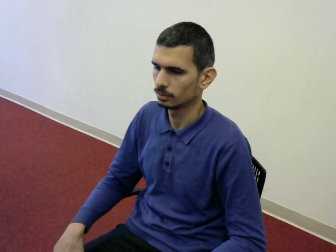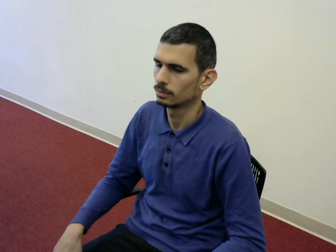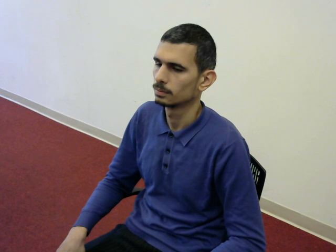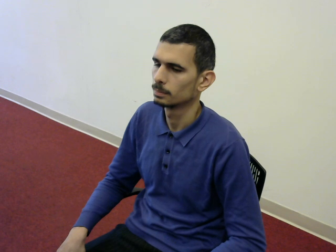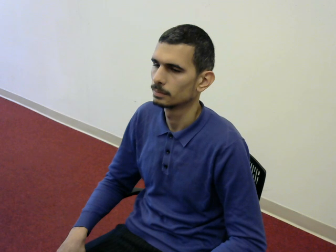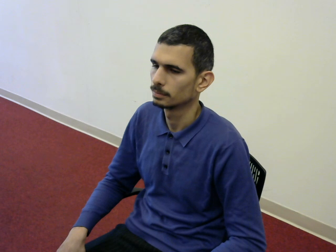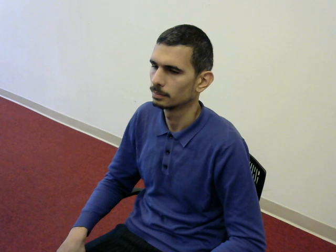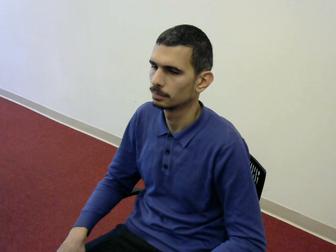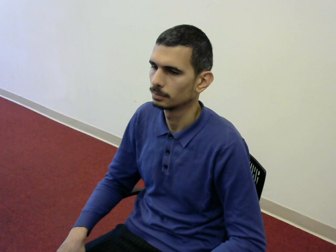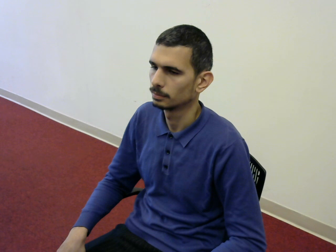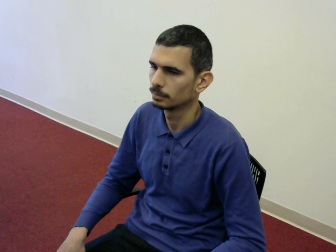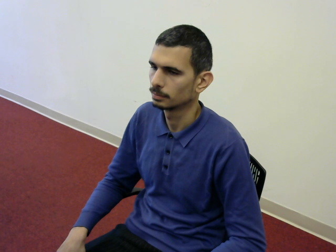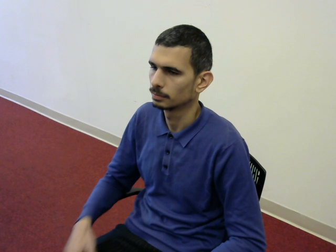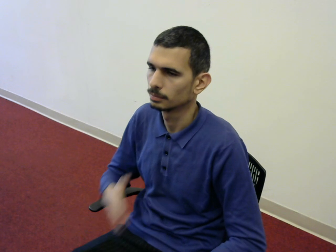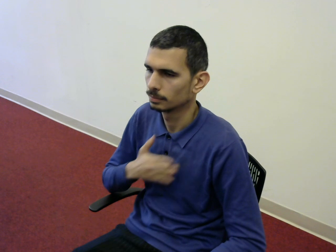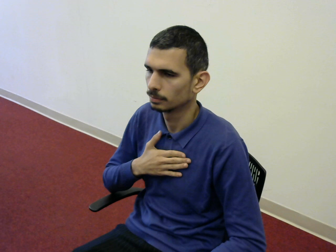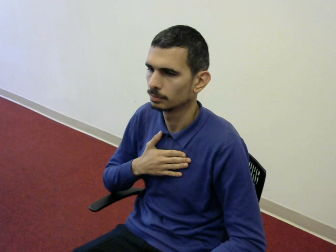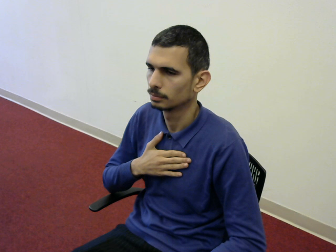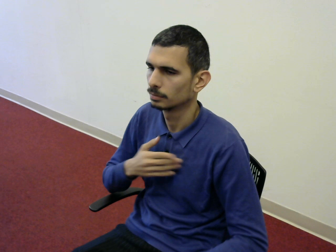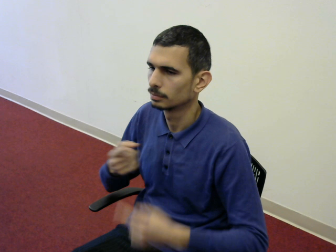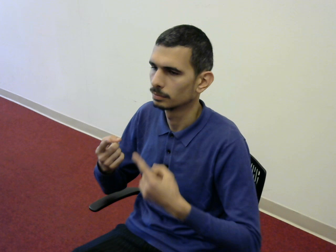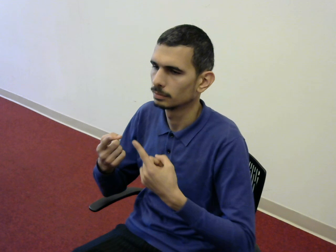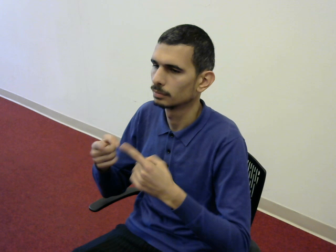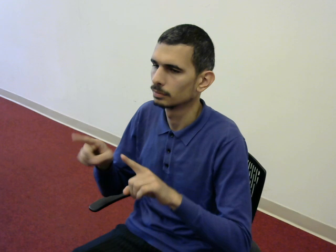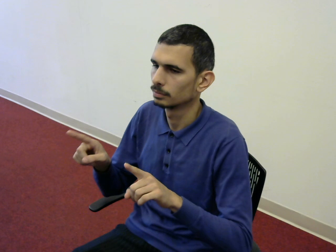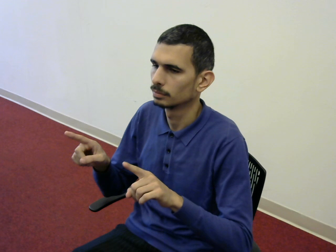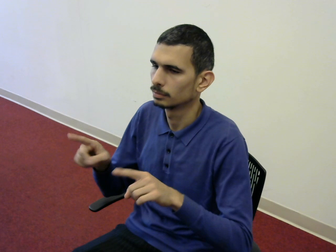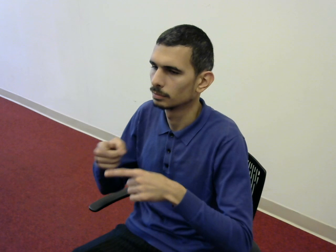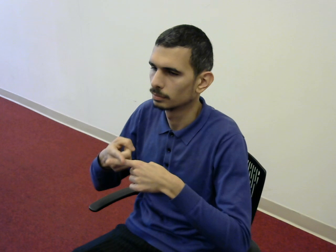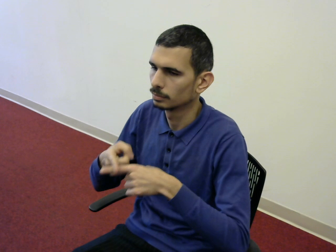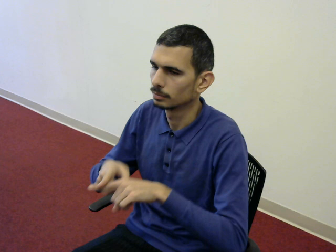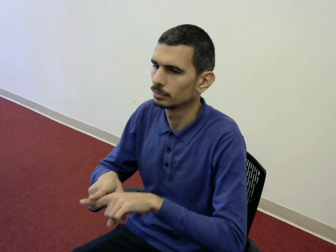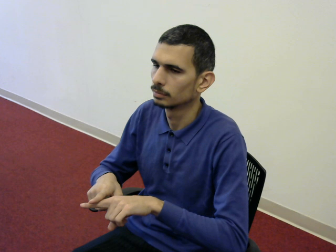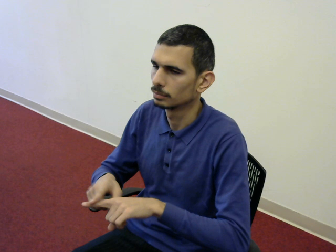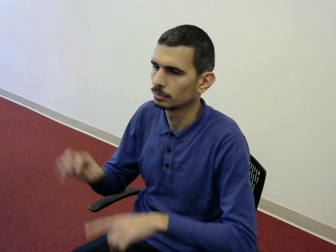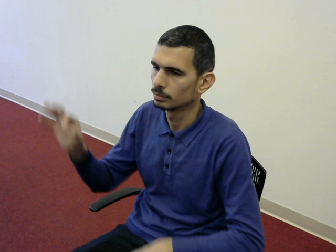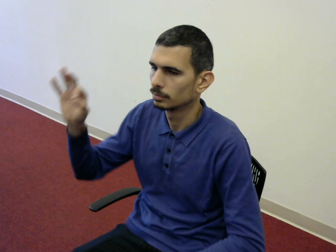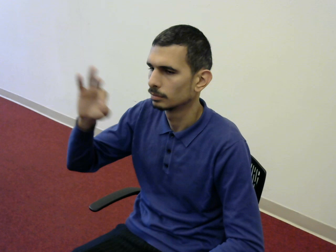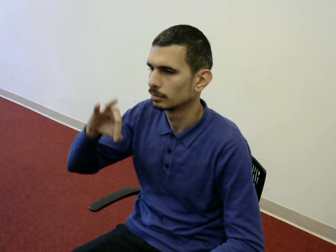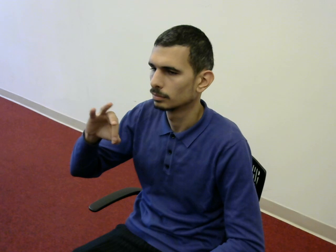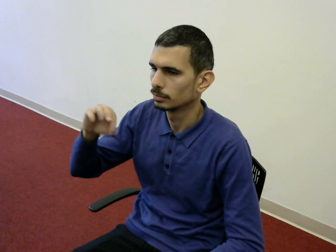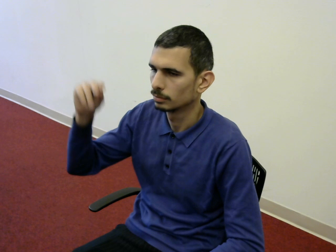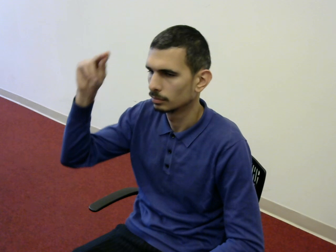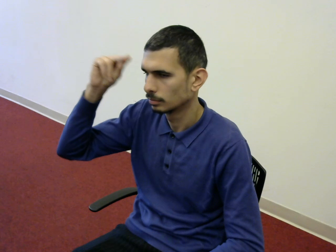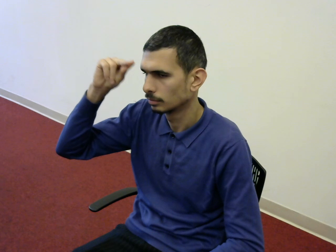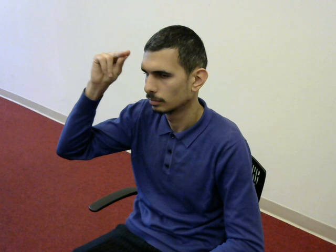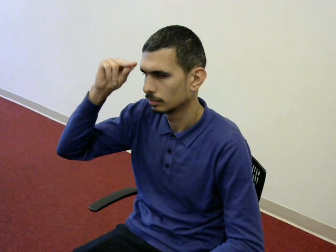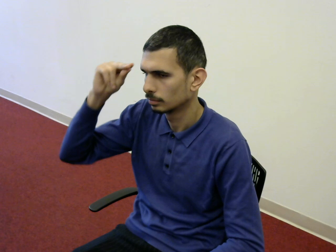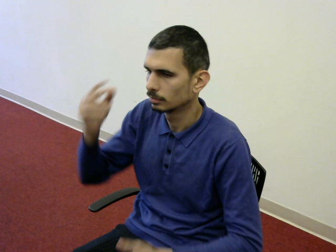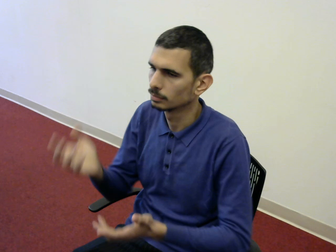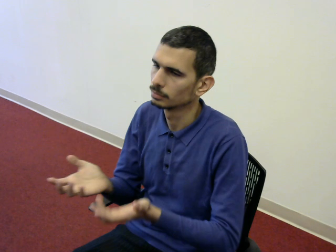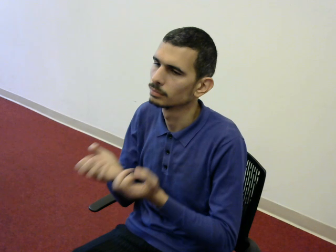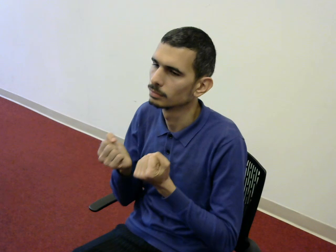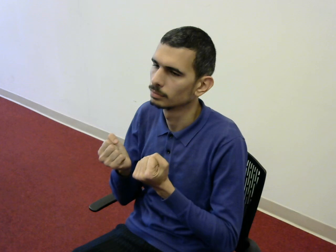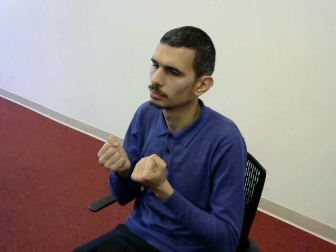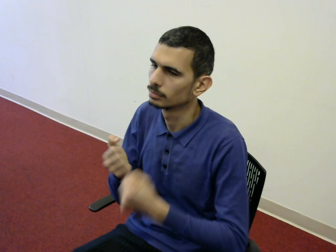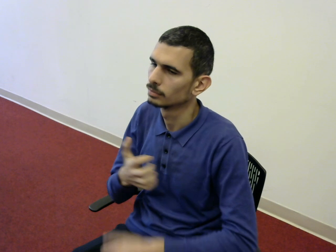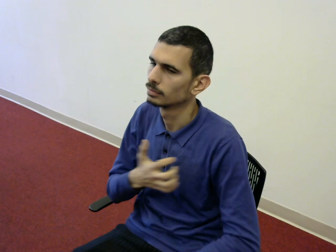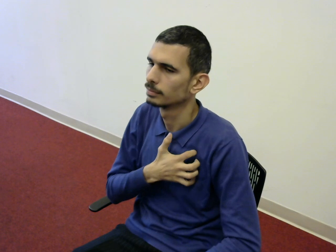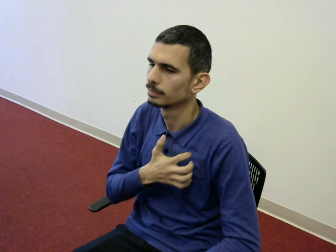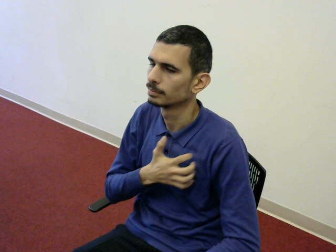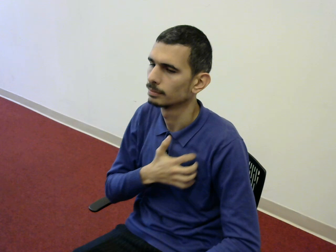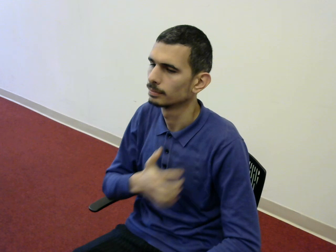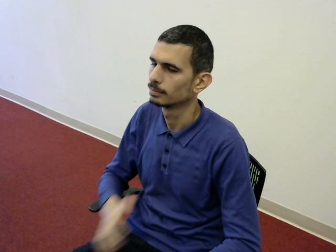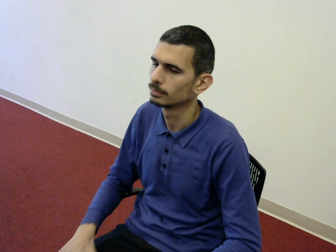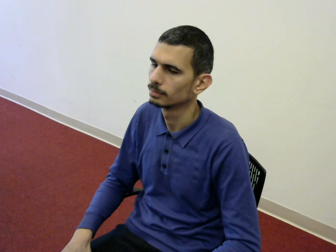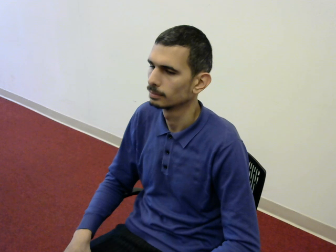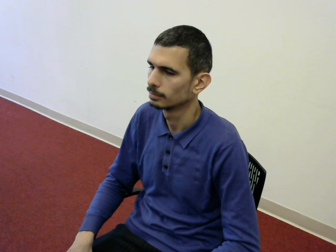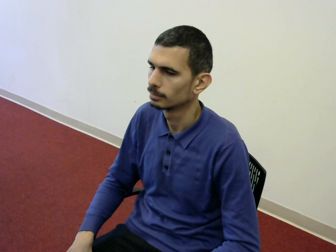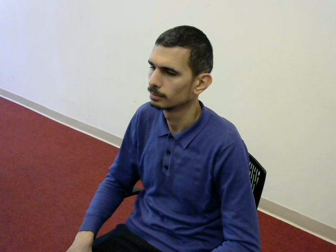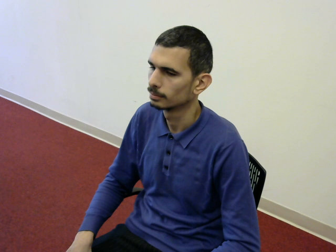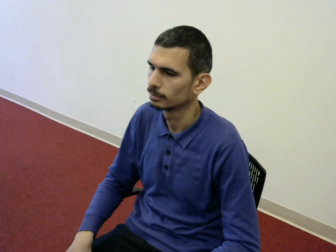Mən fərqli ixtisas üzrə təhsil almaq istəyirəm